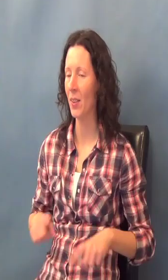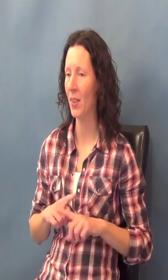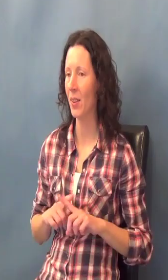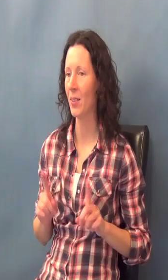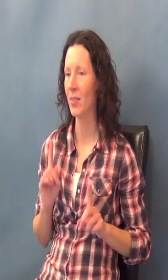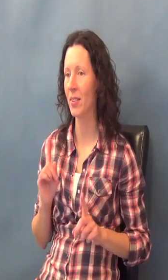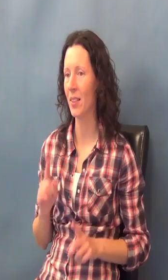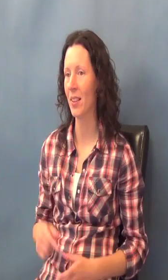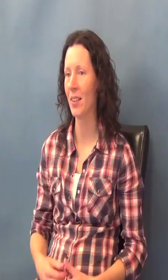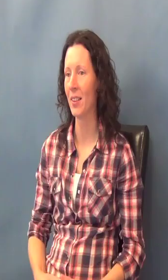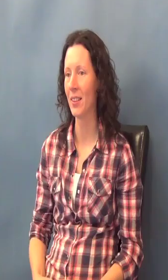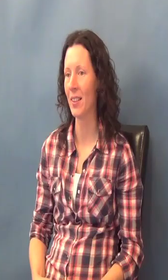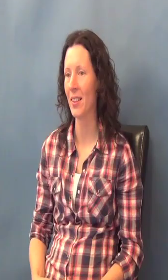Nie wolno nosić bikini. Jest zakaz.